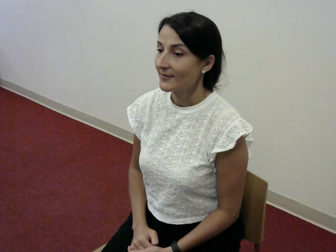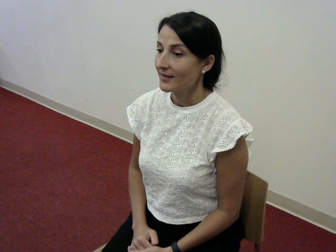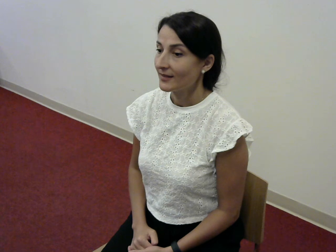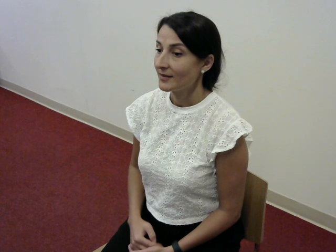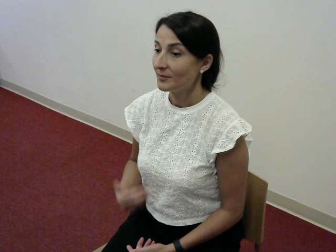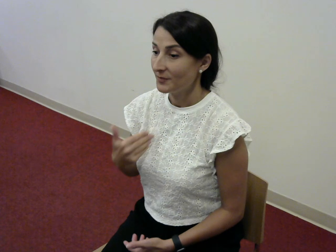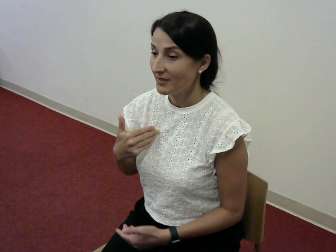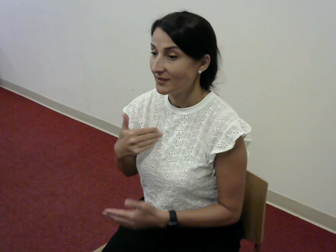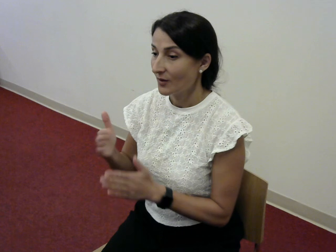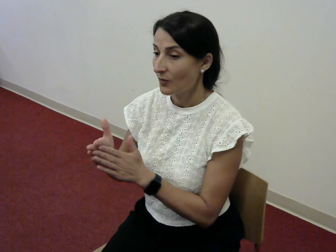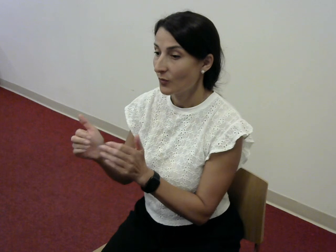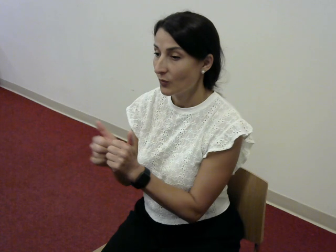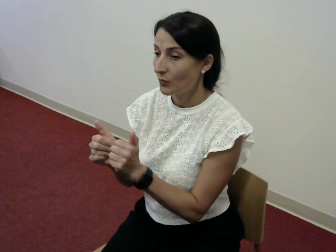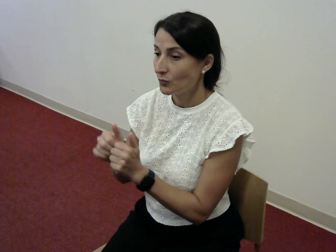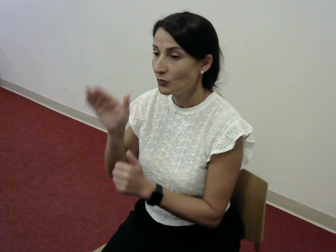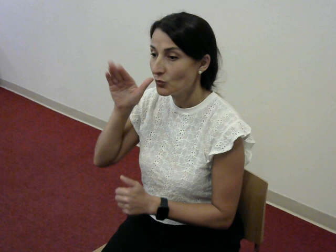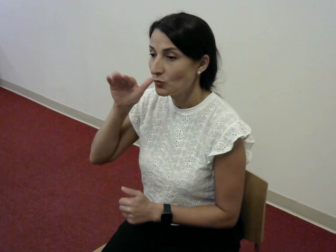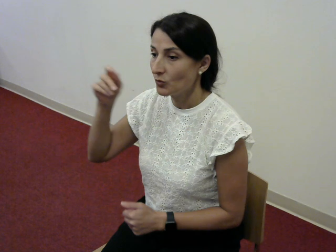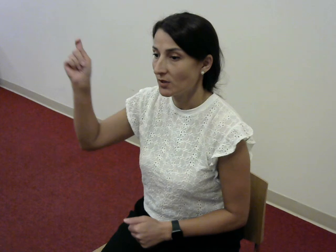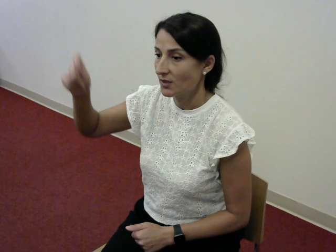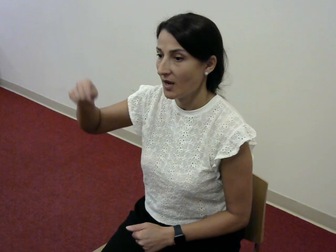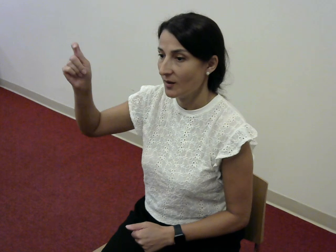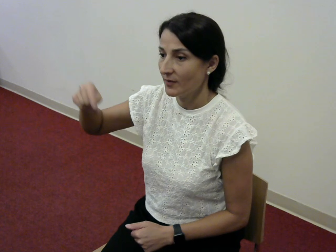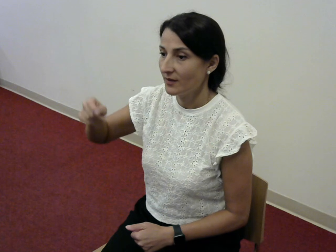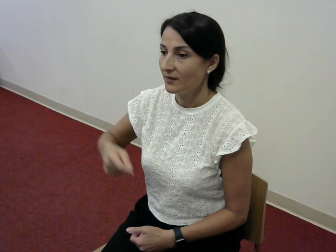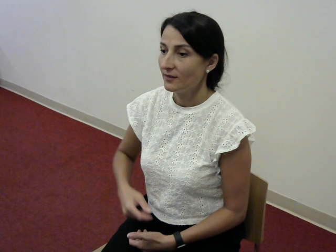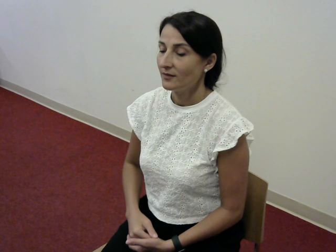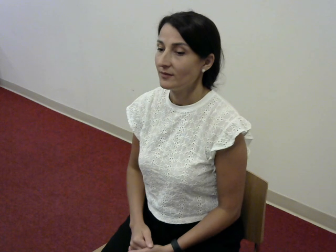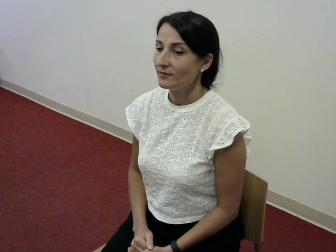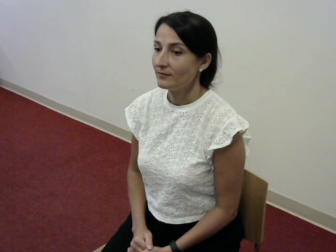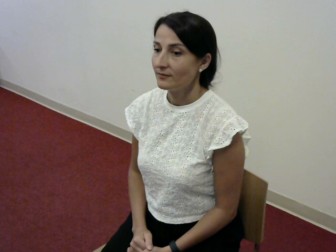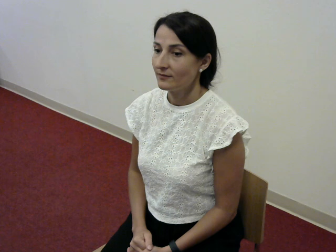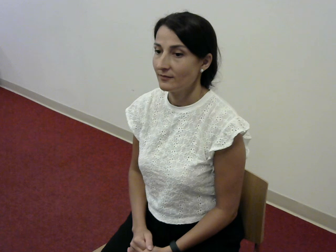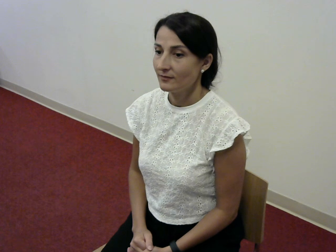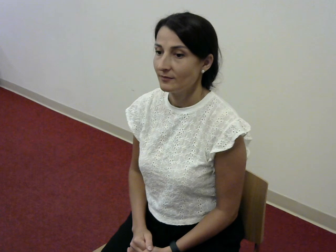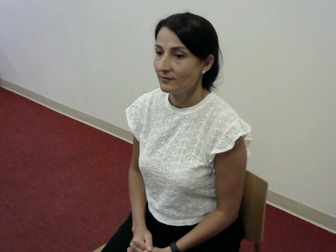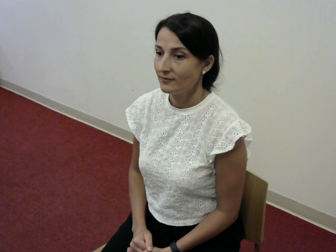Bizə qonşudan su damır